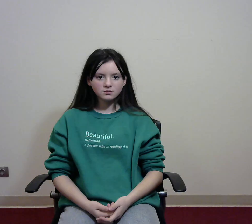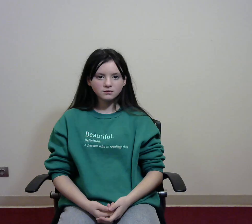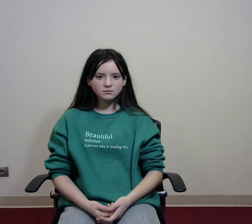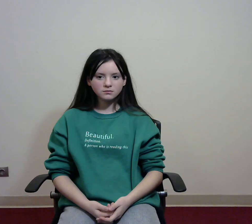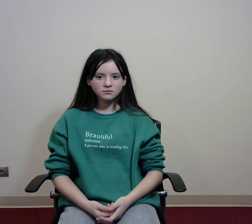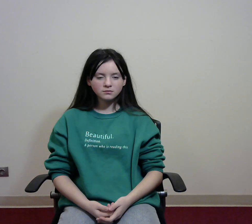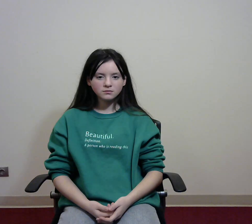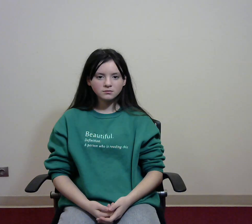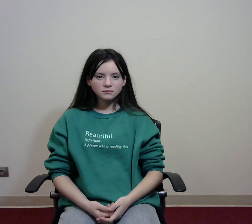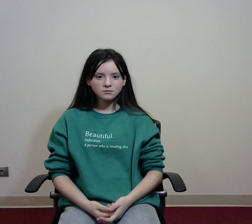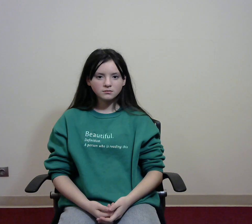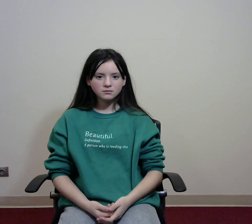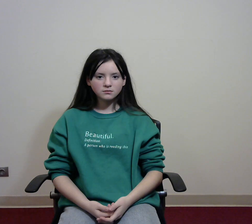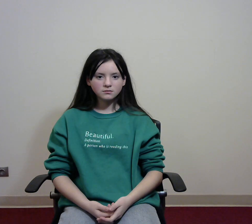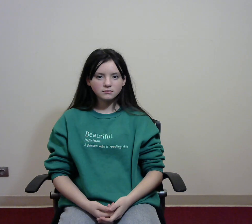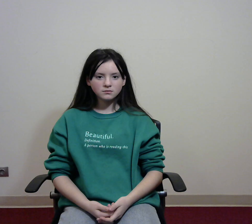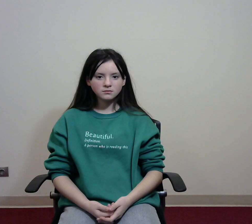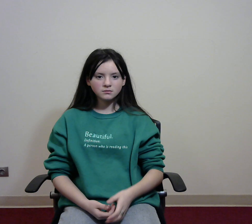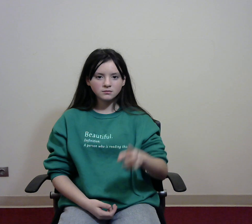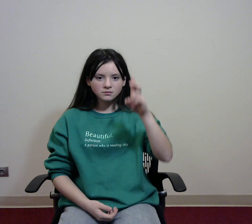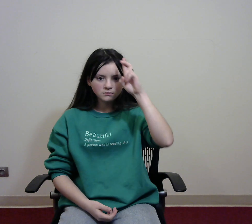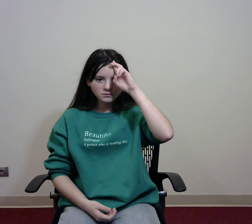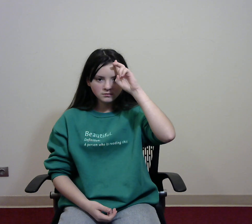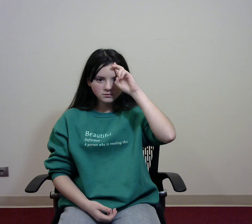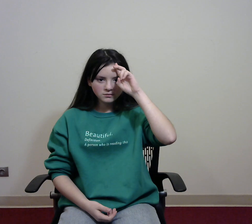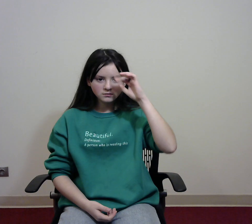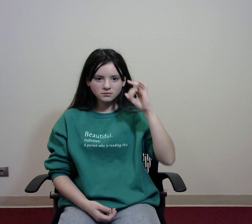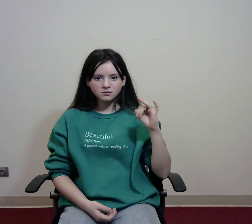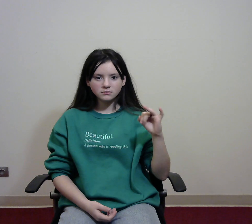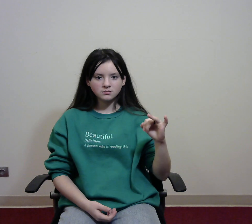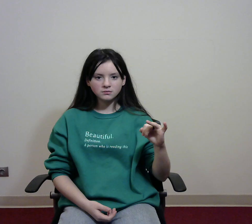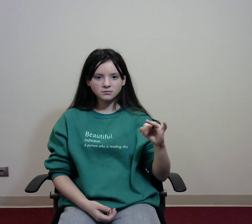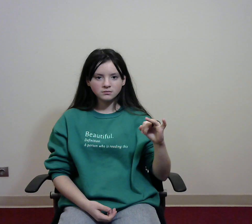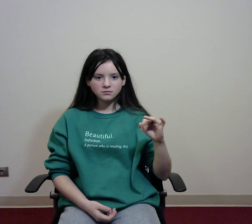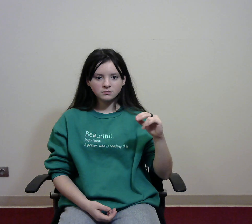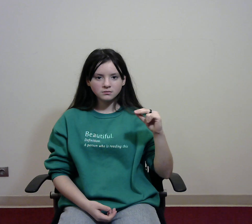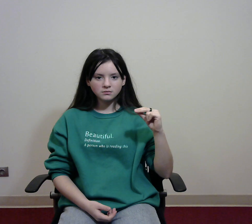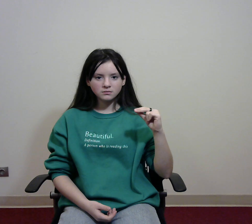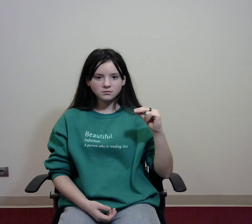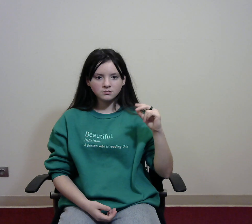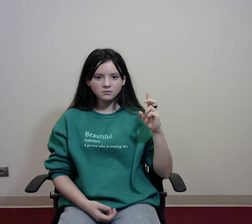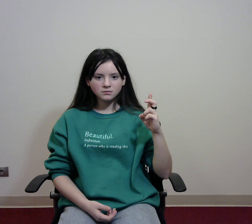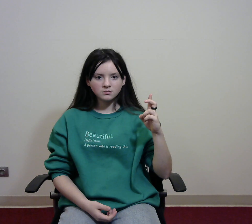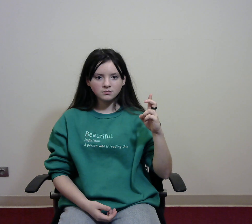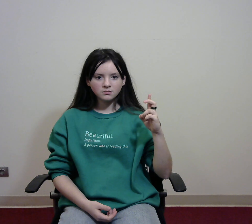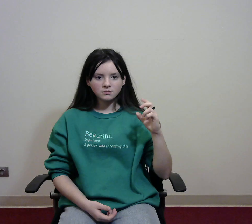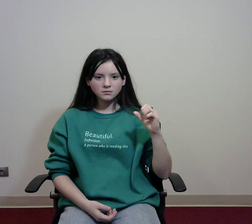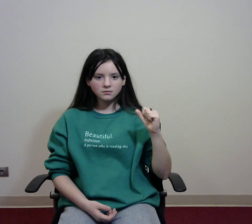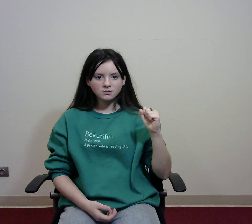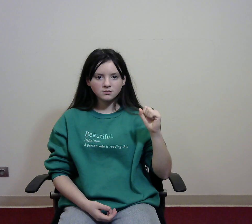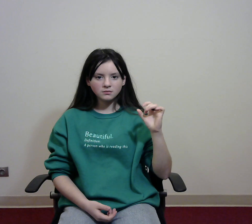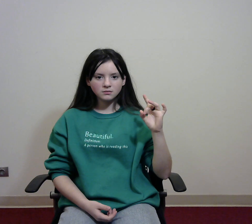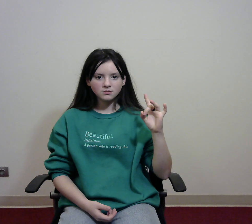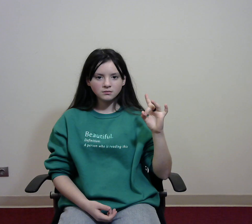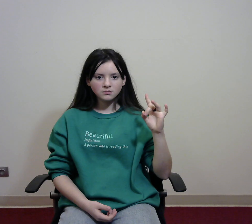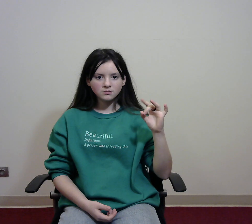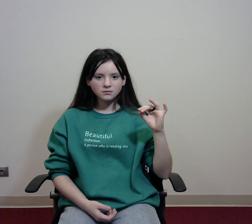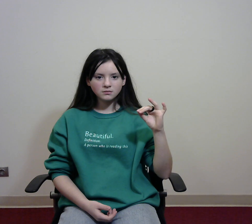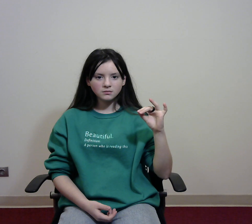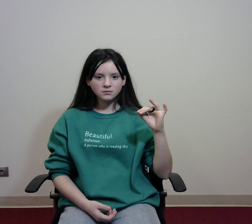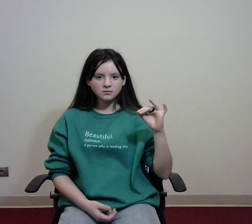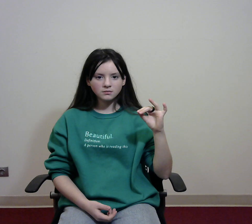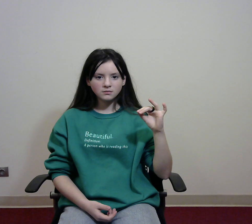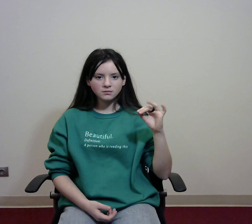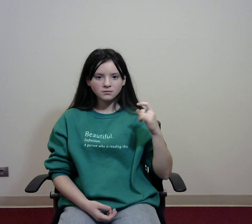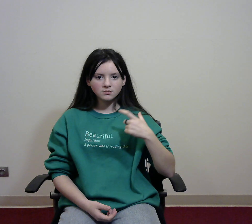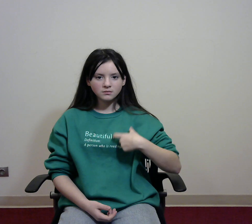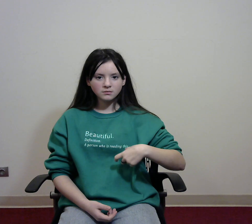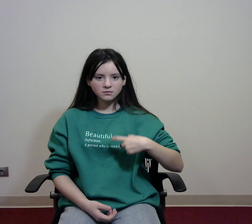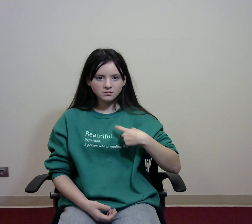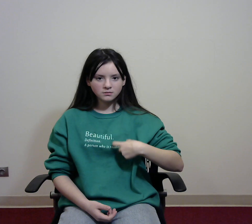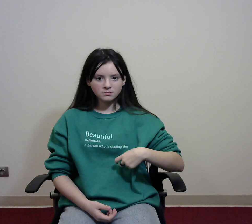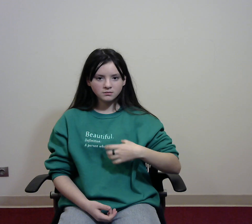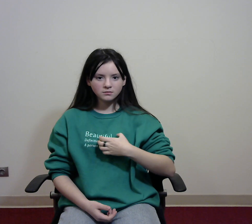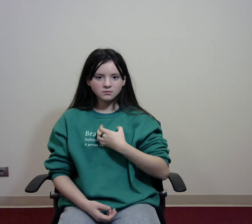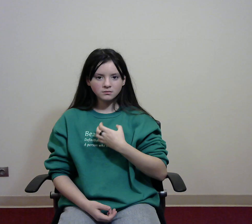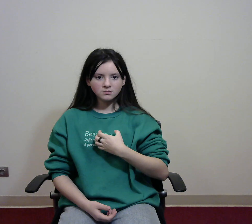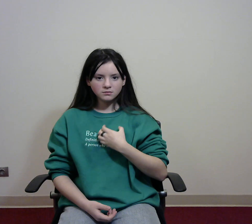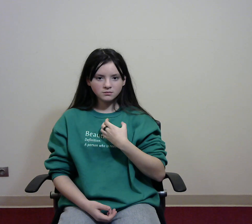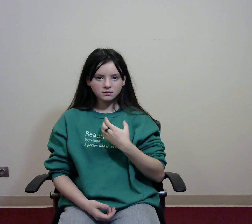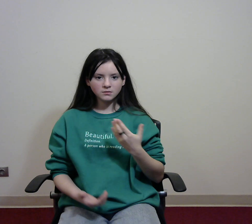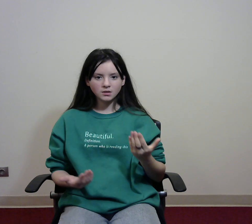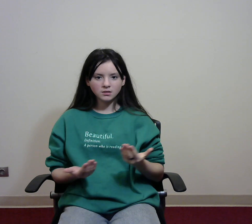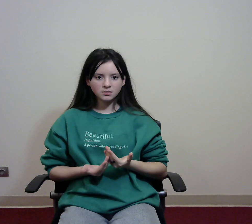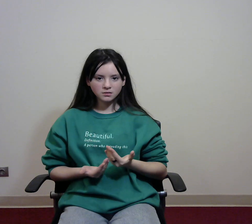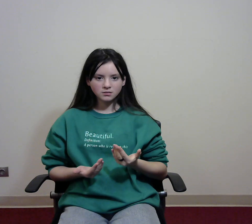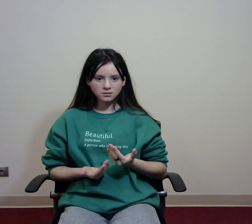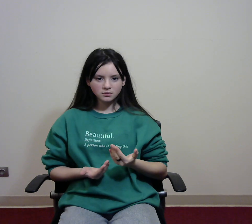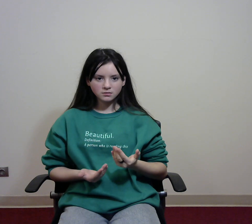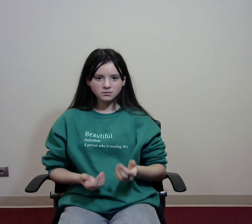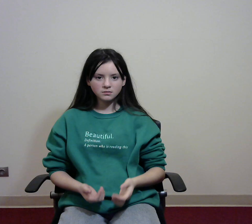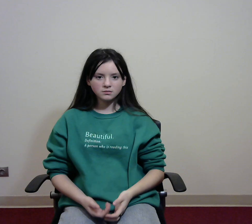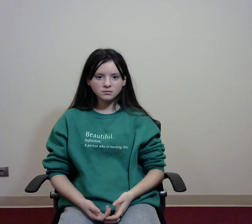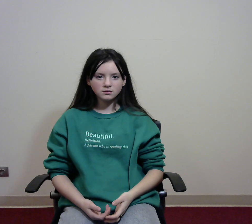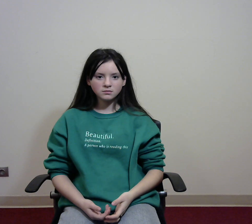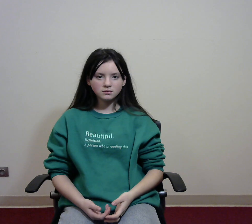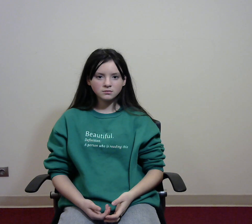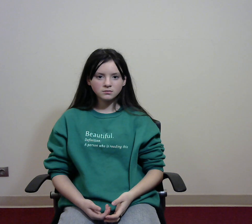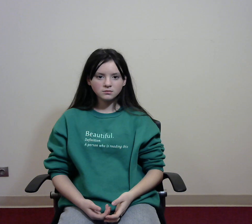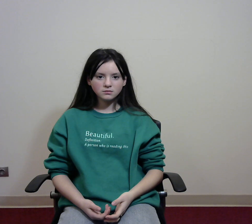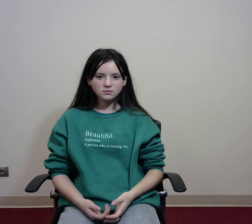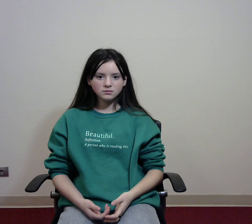Dövlət icbari şəxsi sığorta nədir?